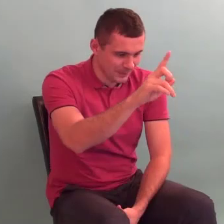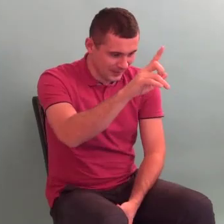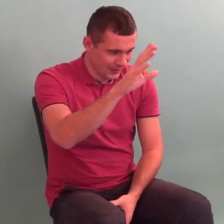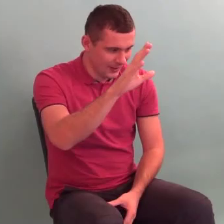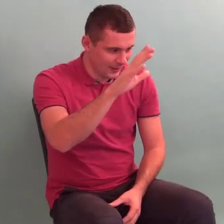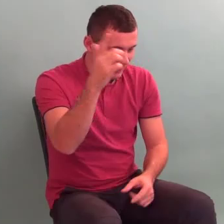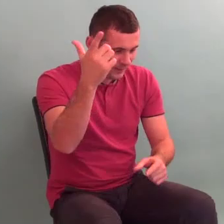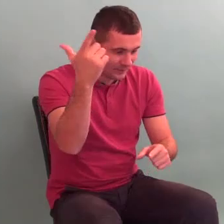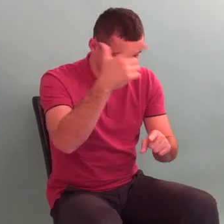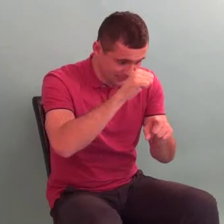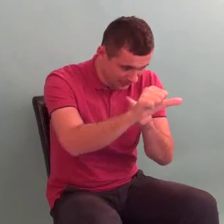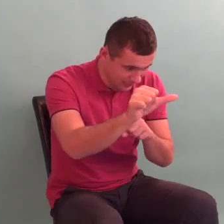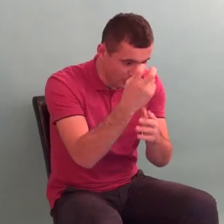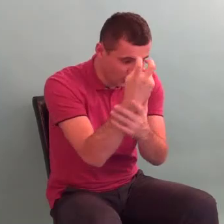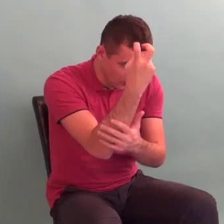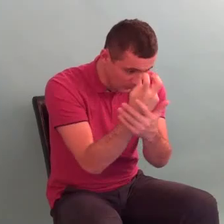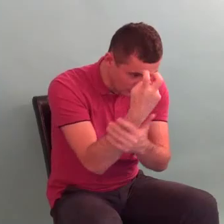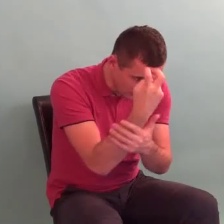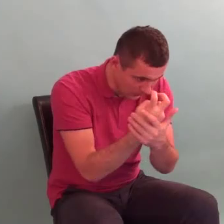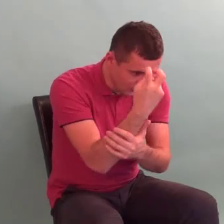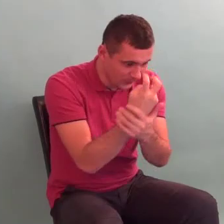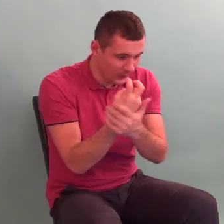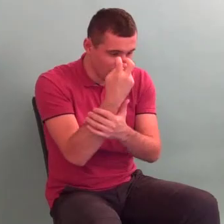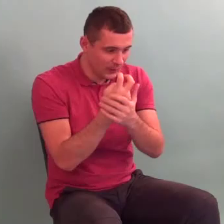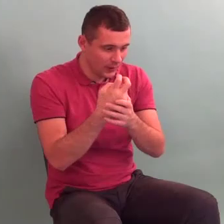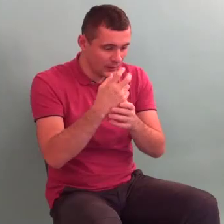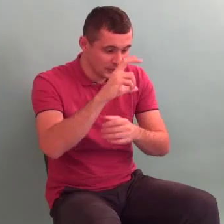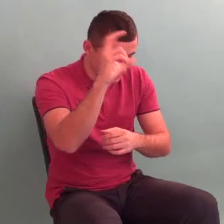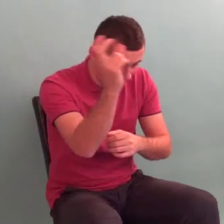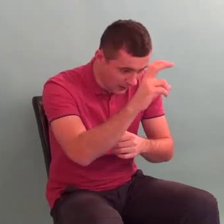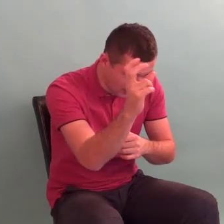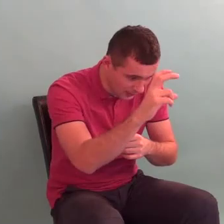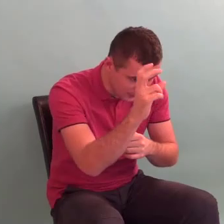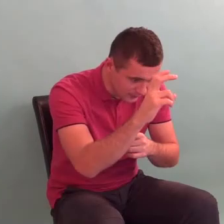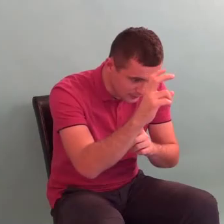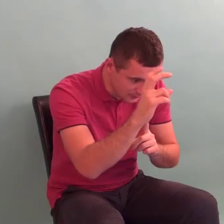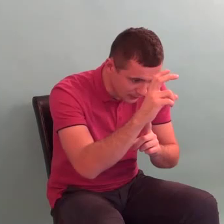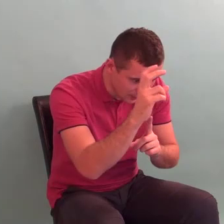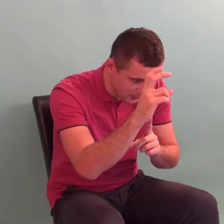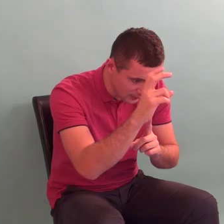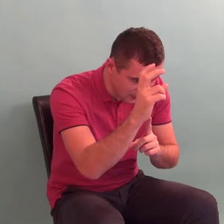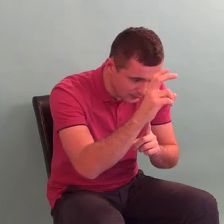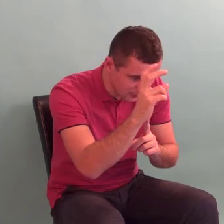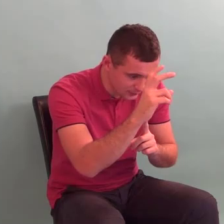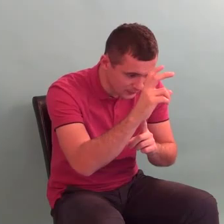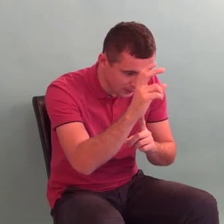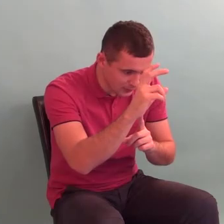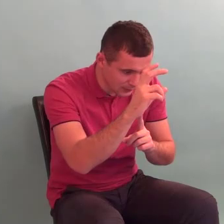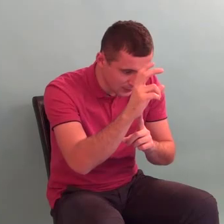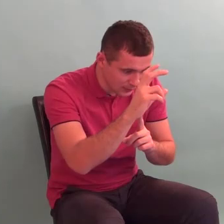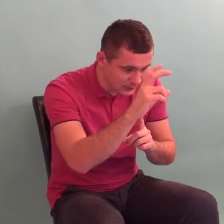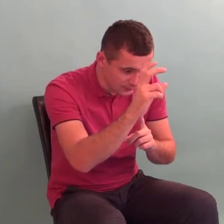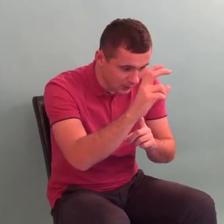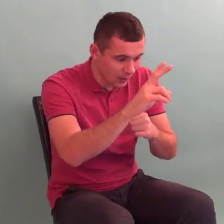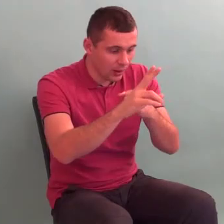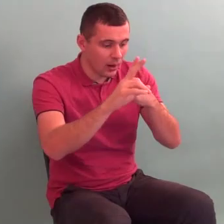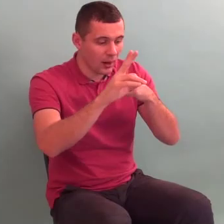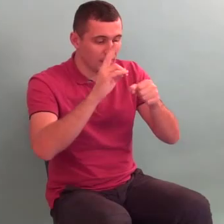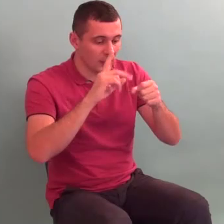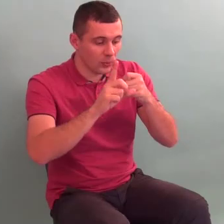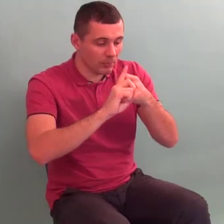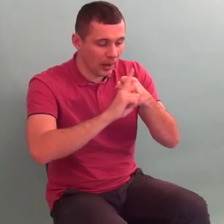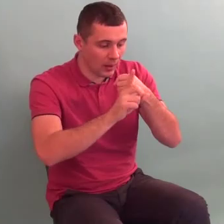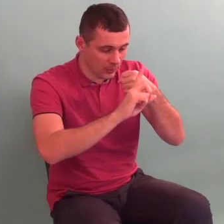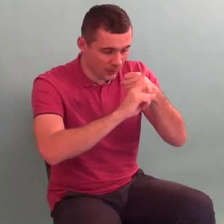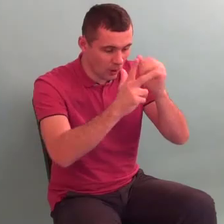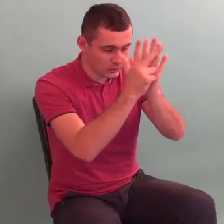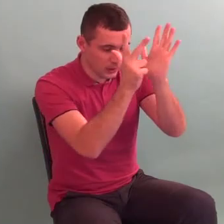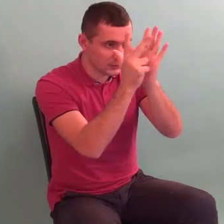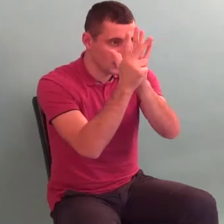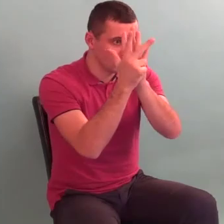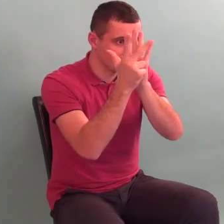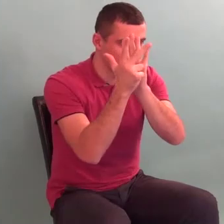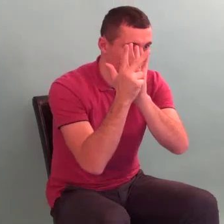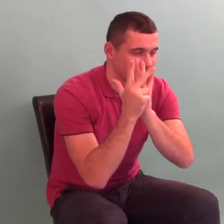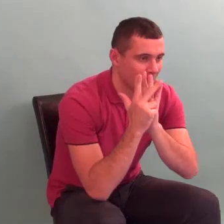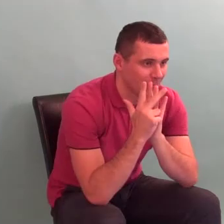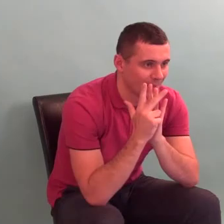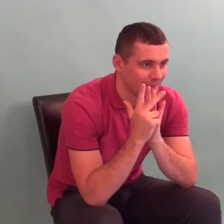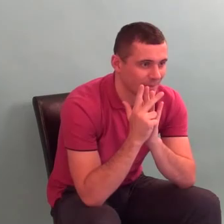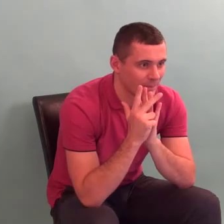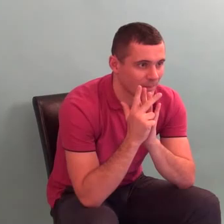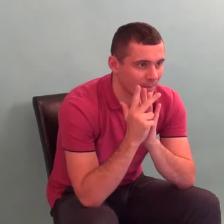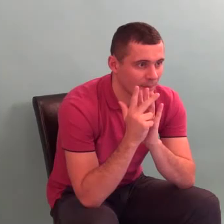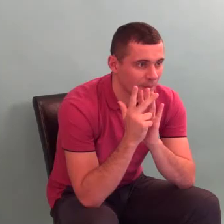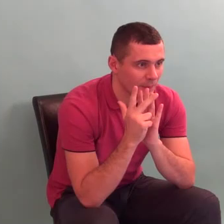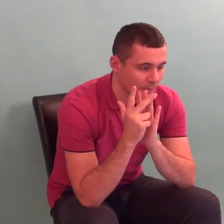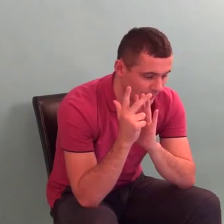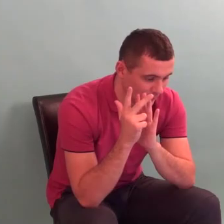Dwa tysiące jedenaście, luty, czwartek, numer osiemnaście.